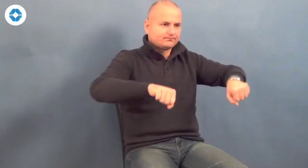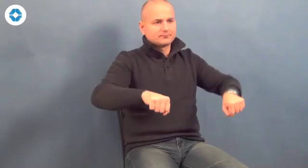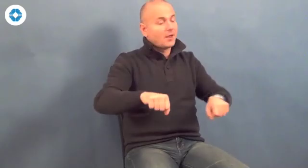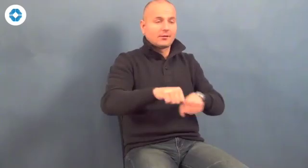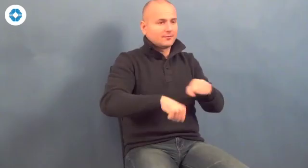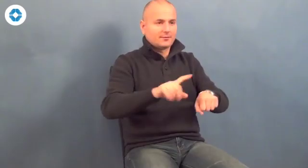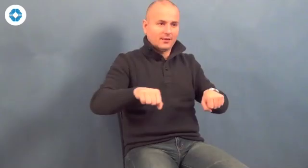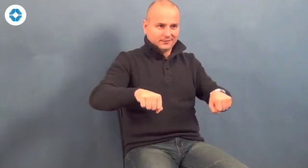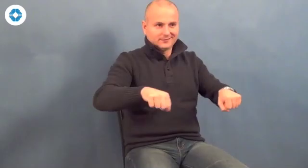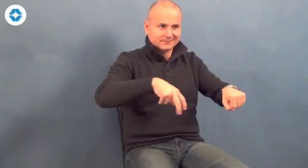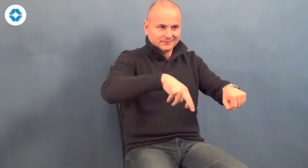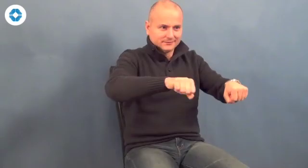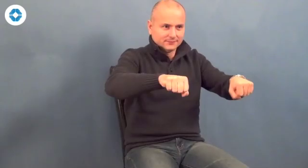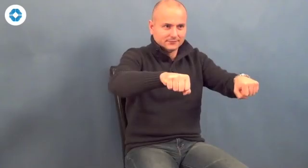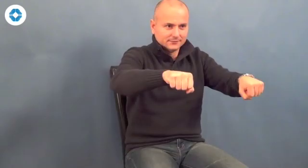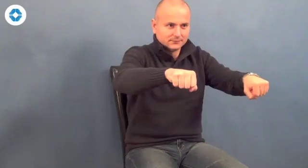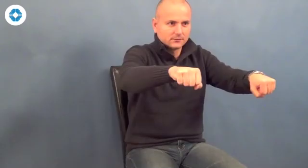Nie jedzie na nim, tylko prowadzi go i idzie.